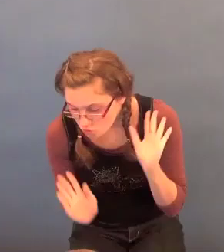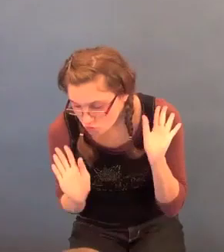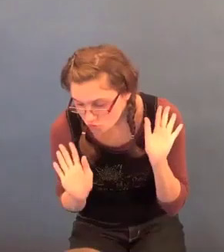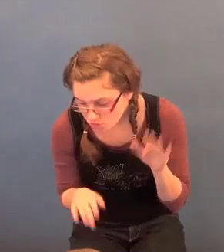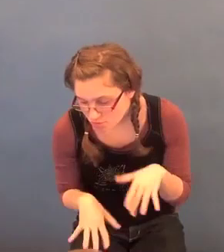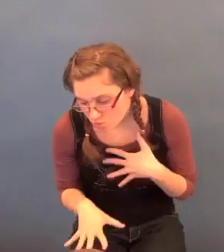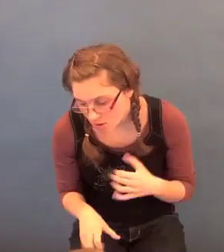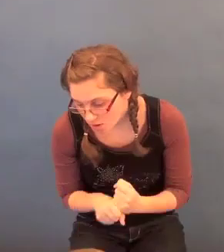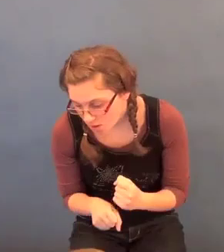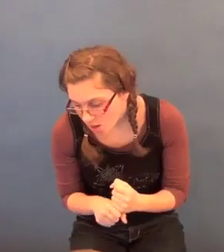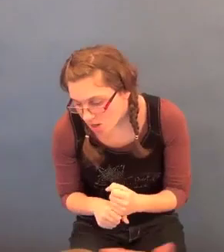Mam pracę.